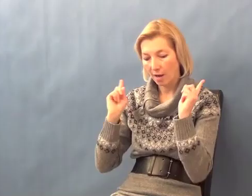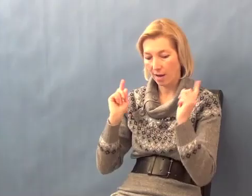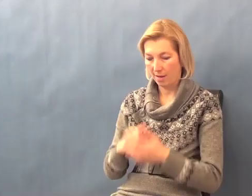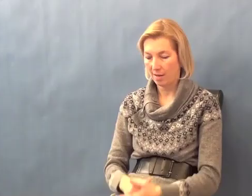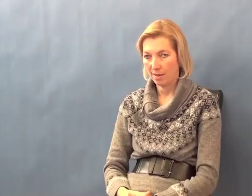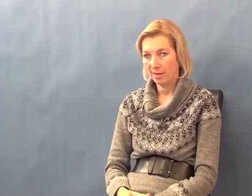Uwaga.